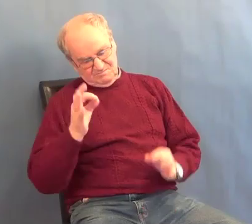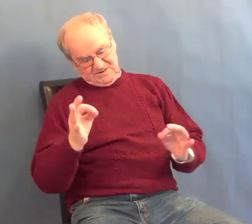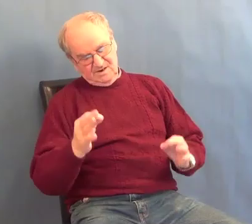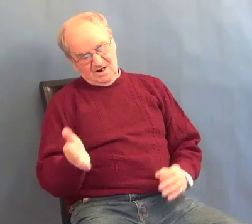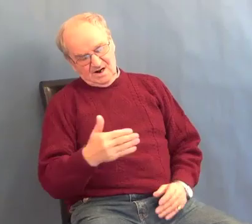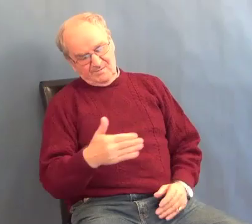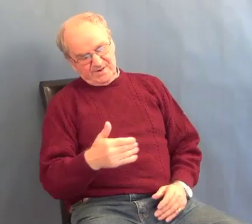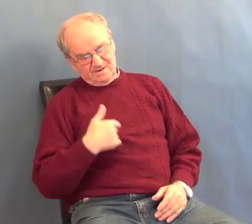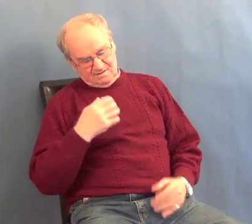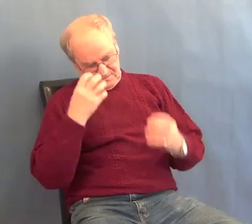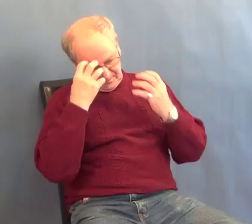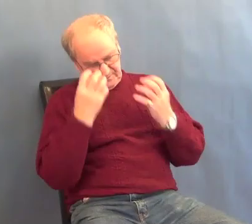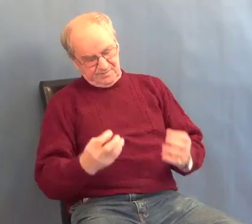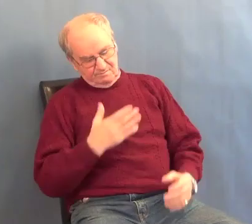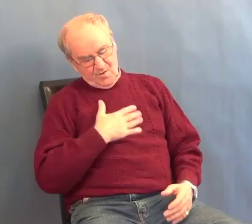Okej, ja na ryby mogę się długo gapić.